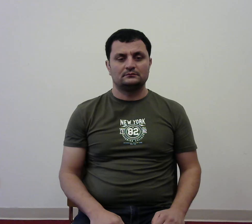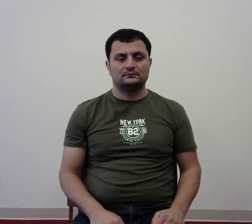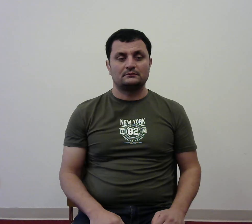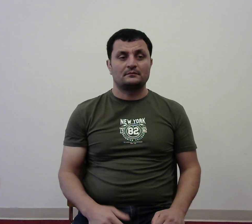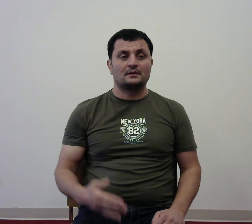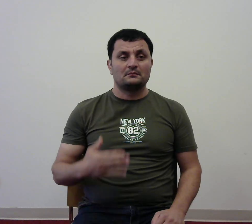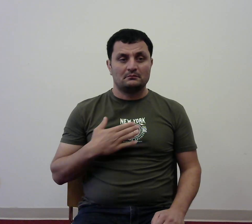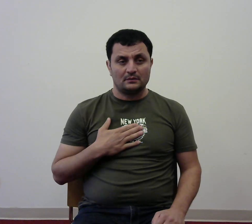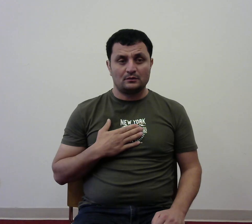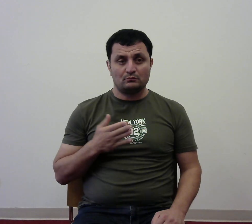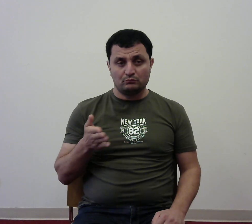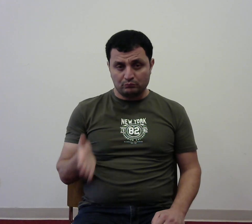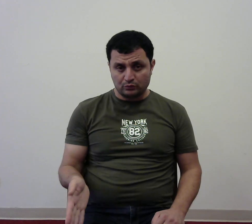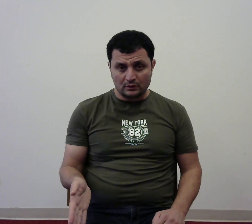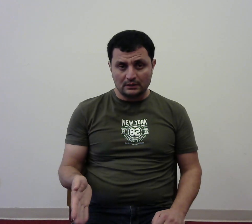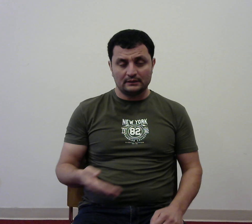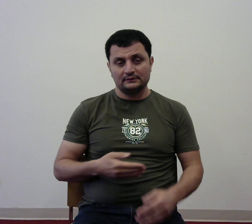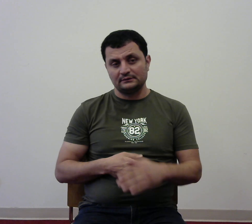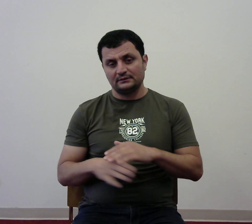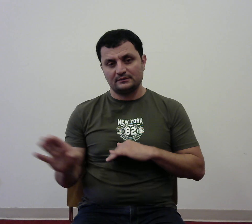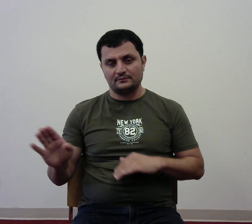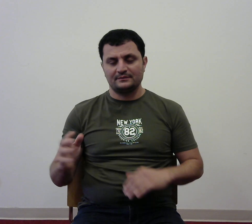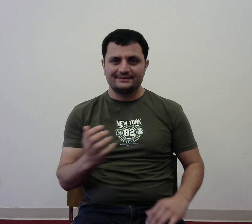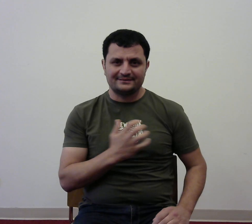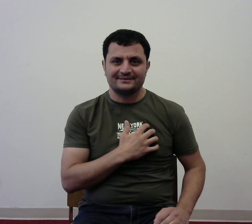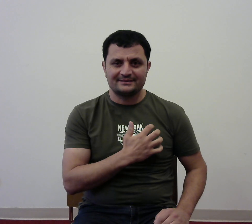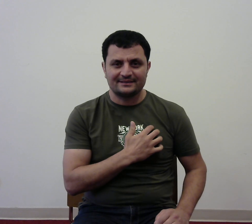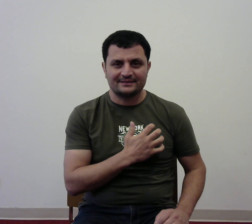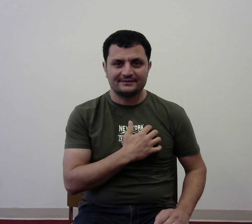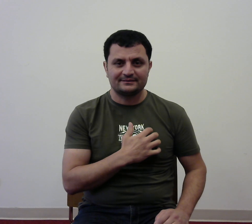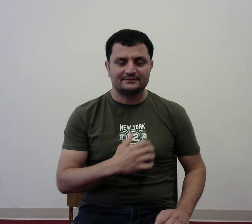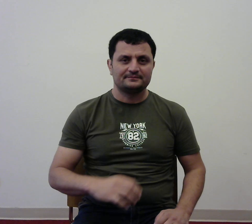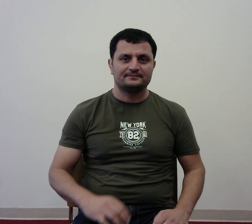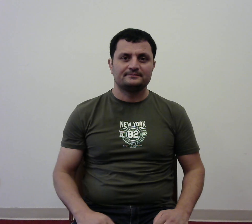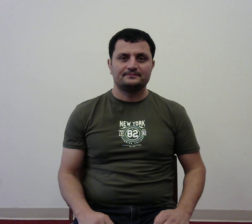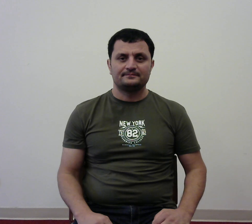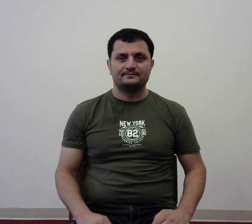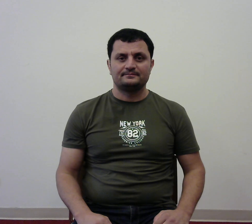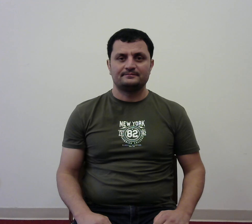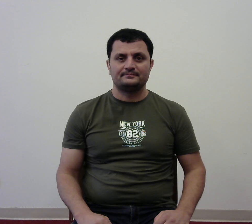Mən burdan getmək istəyirəm